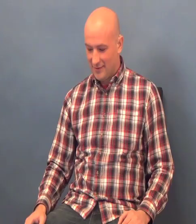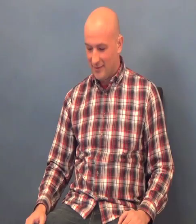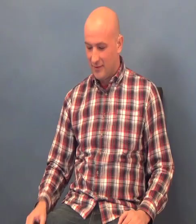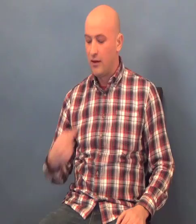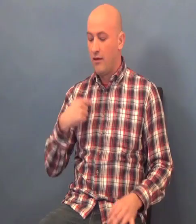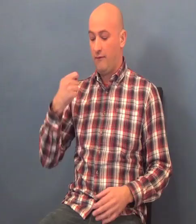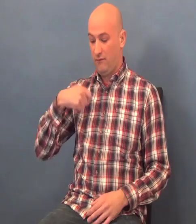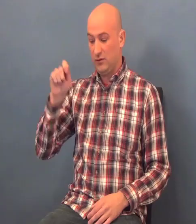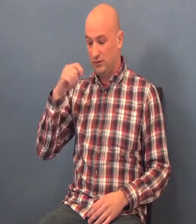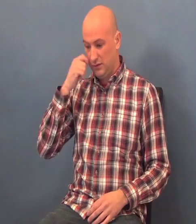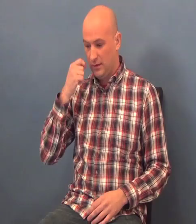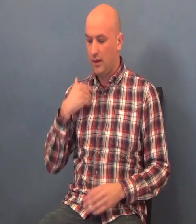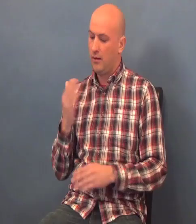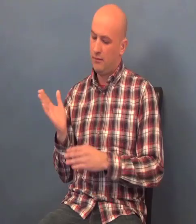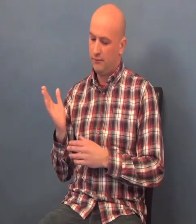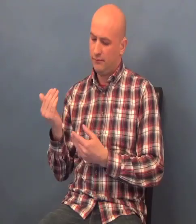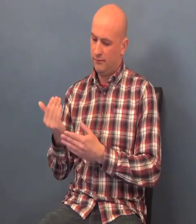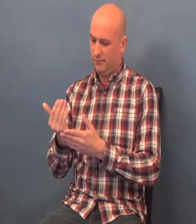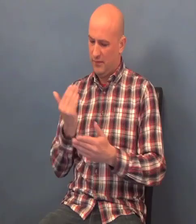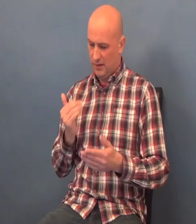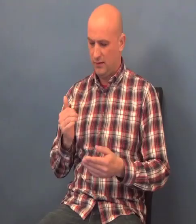Wyjeżdżam do dziadka, to może wcześniej.